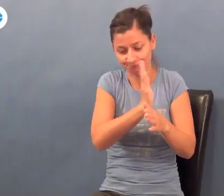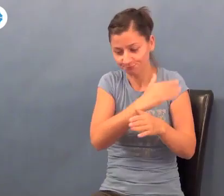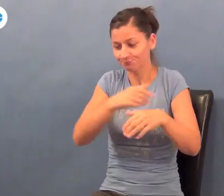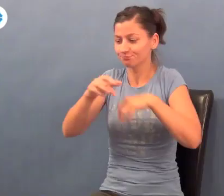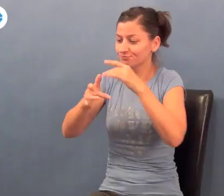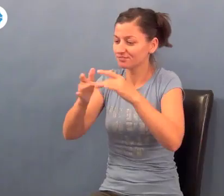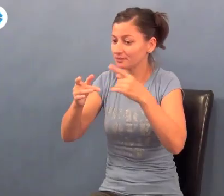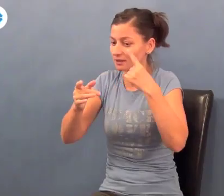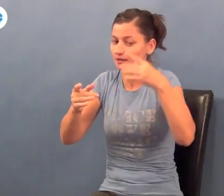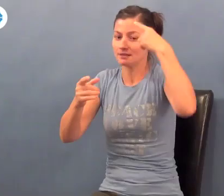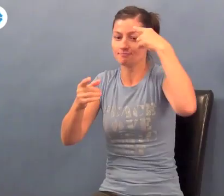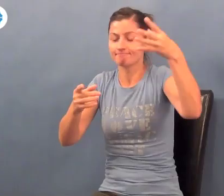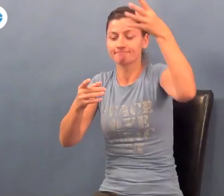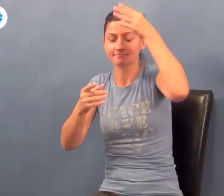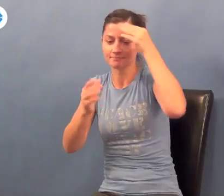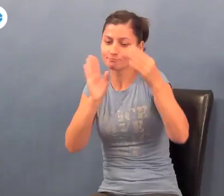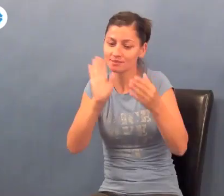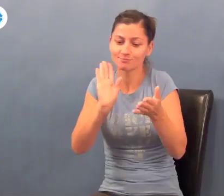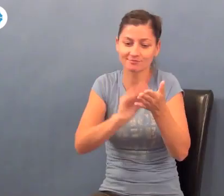Jechał na rowerze i zauważył... przypomniałam sobie, zapomniałam.